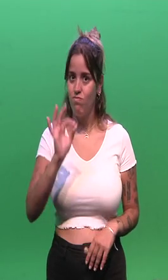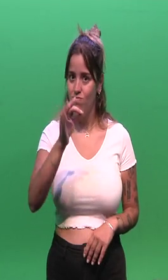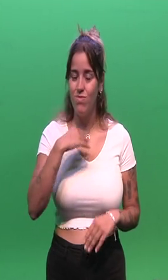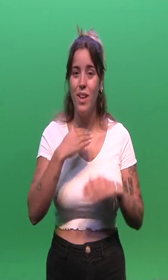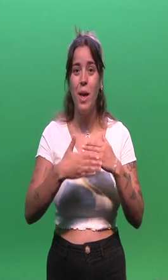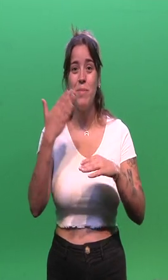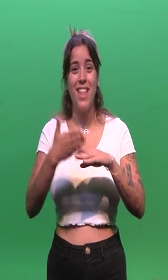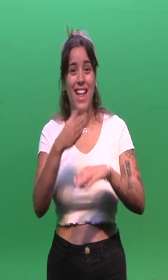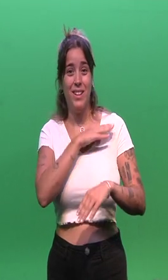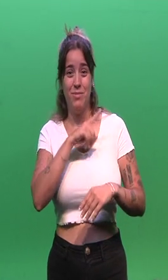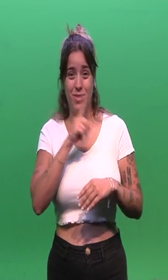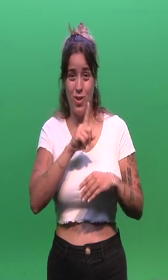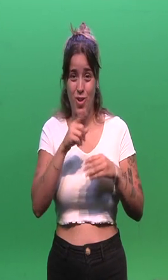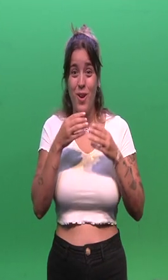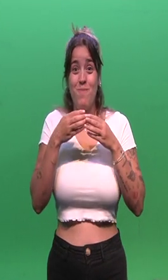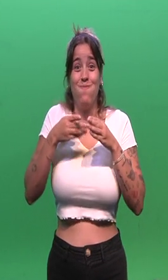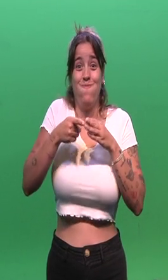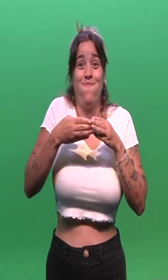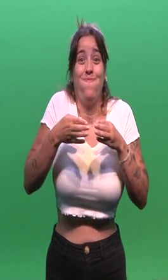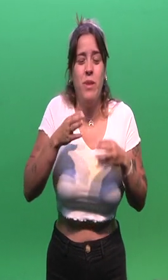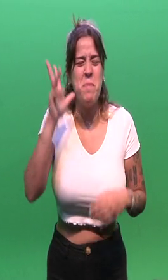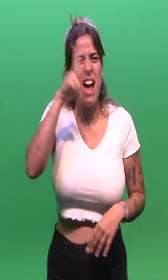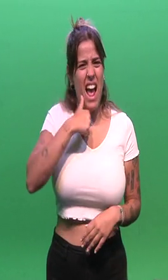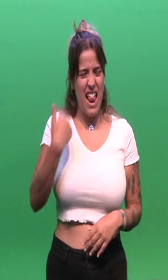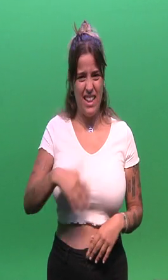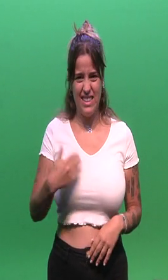Sí, em fa mal abans de fer pipí, just quan estic a punt de treure el líquid em fa mal.